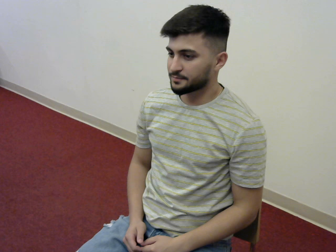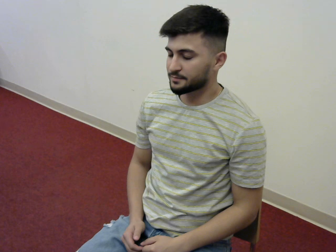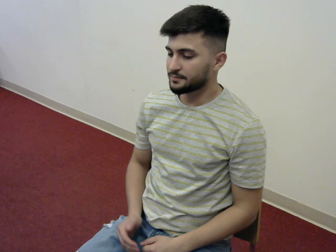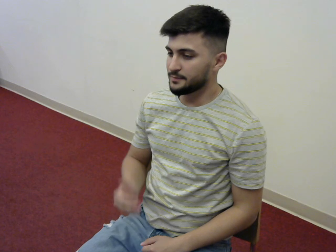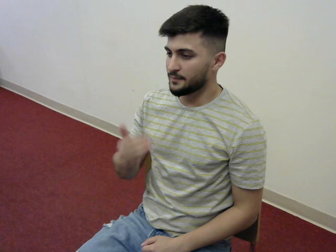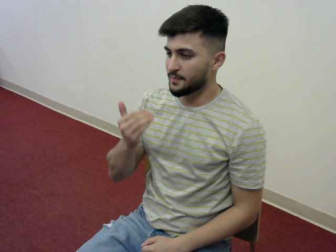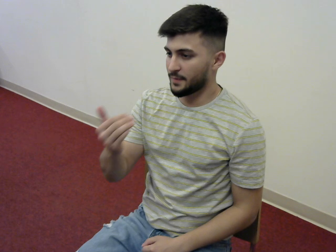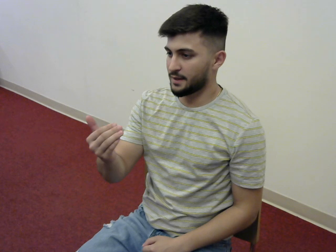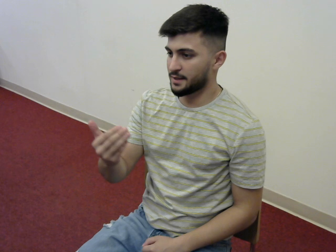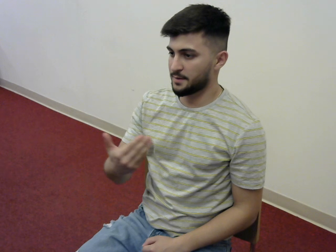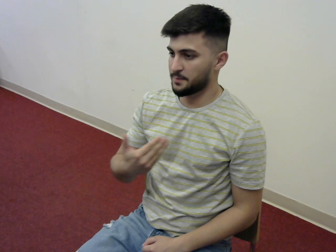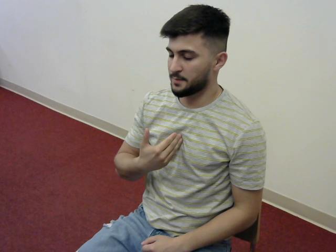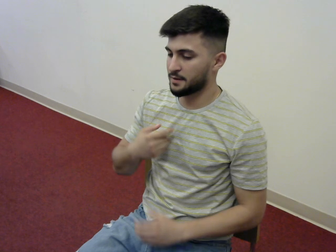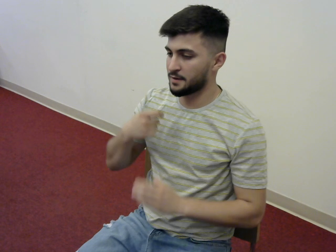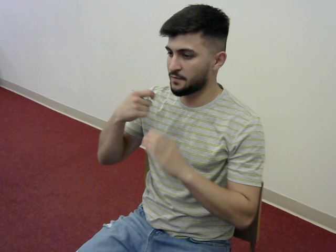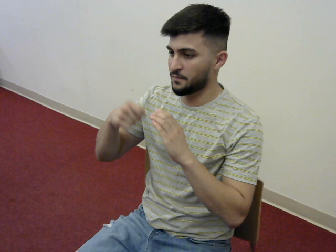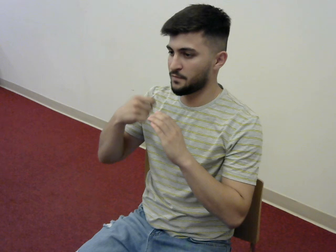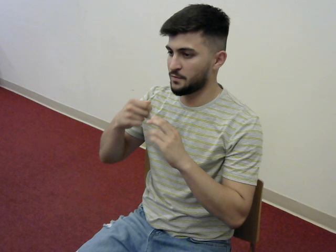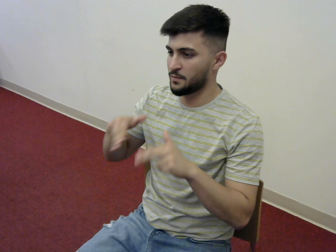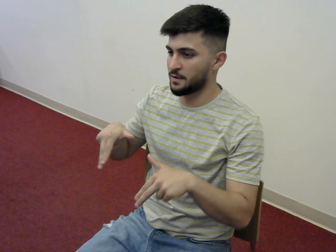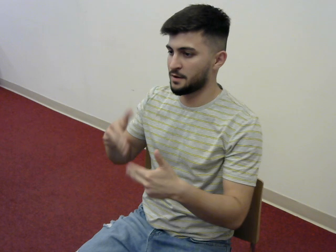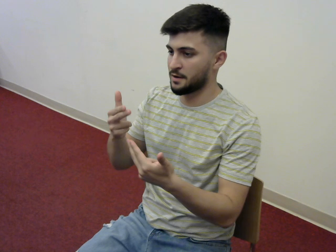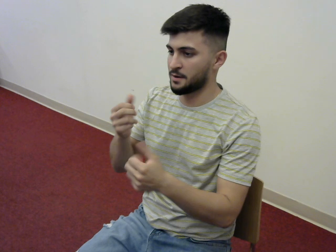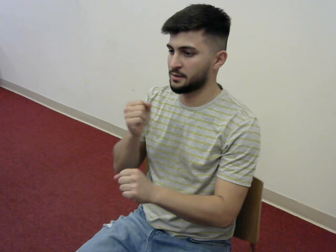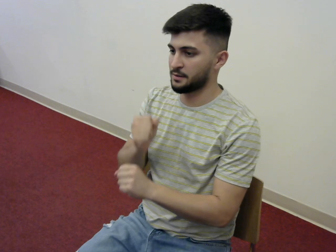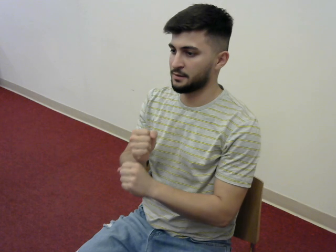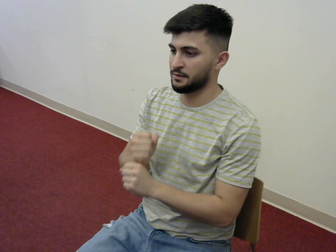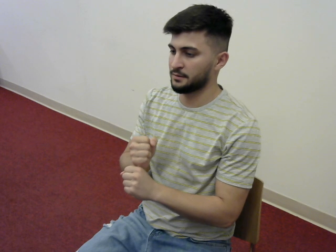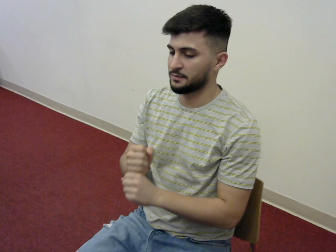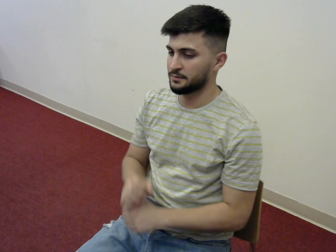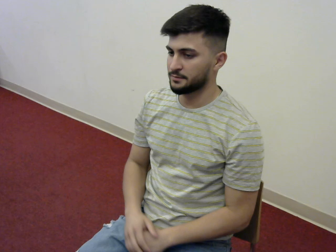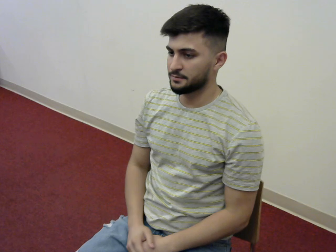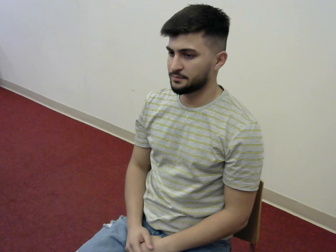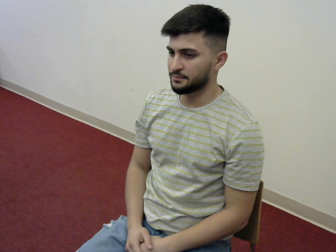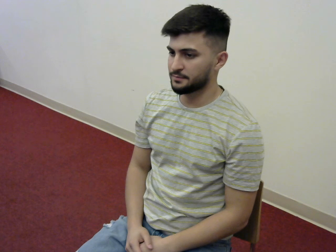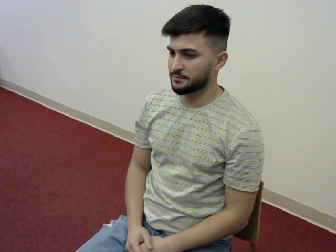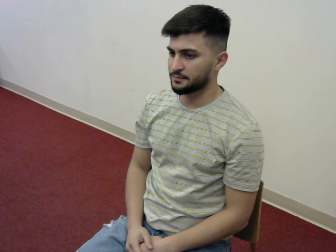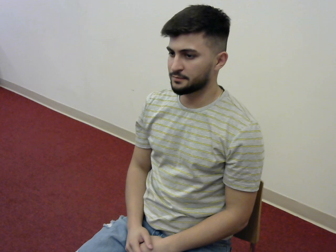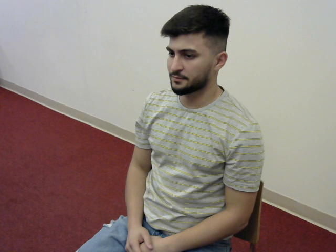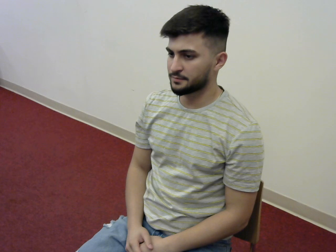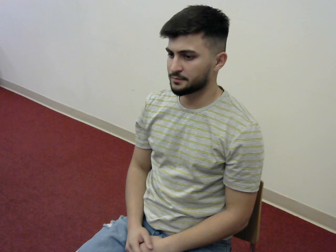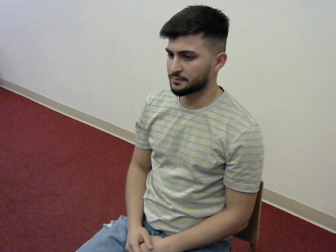Siz mənə video zəng edin